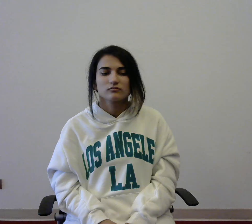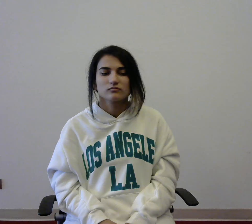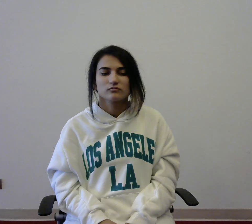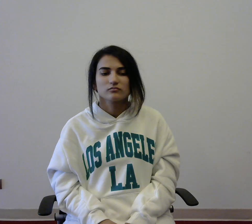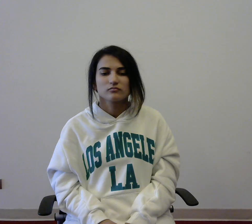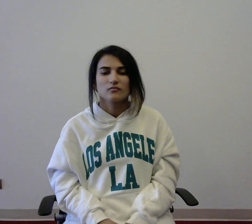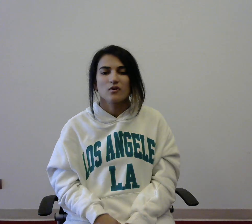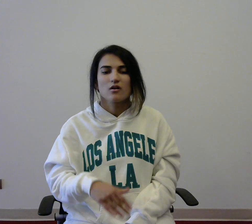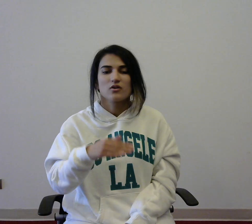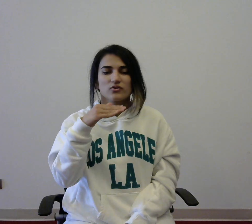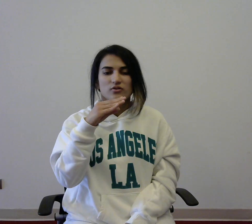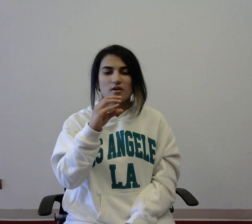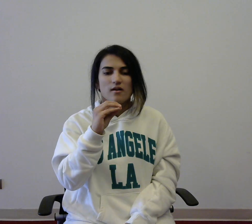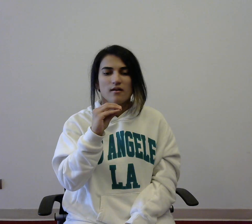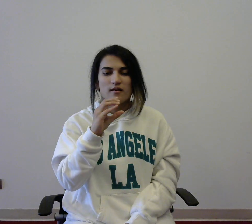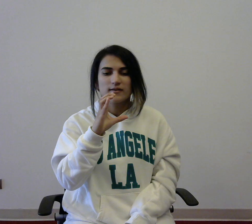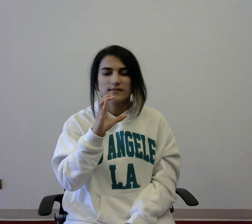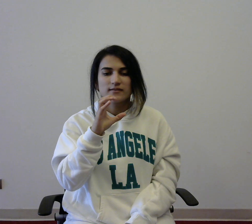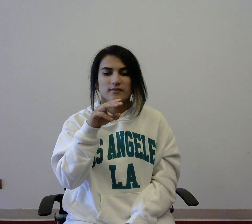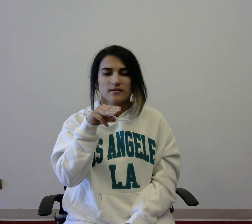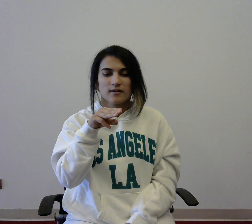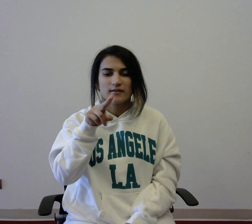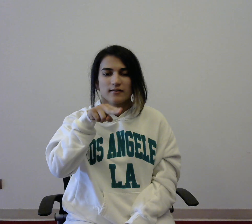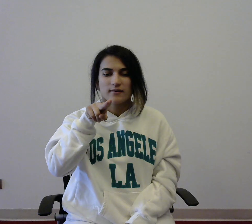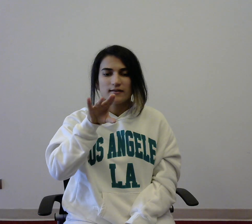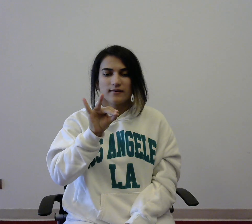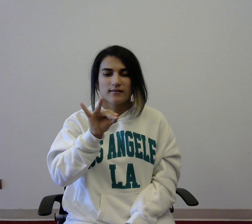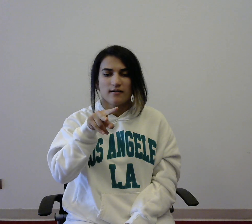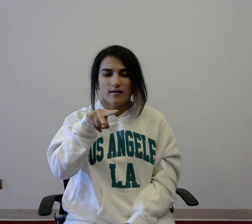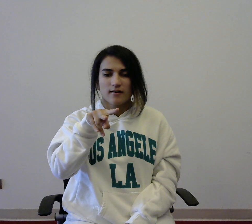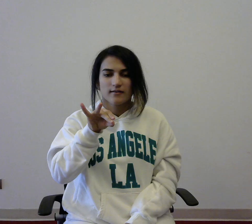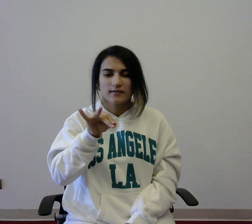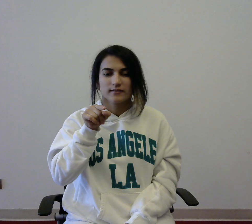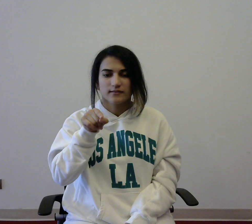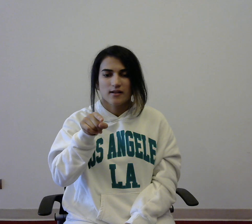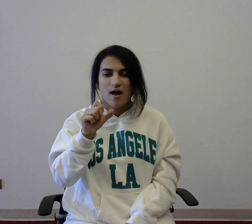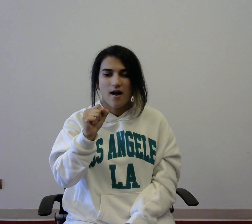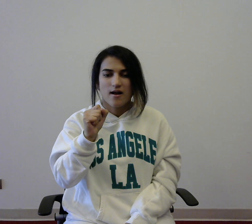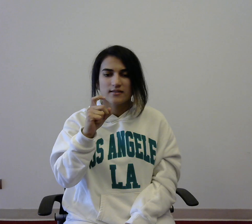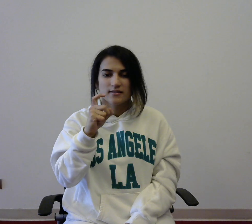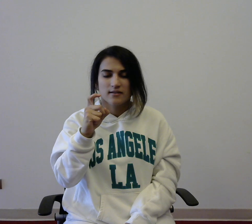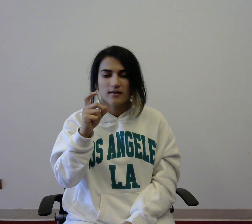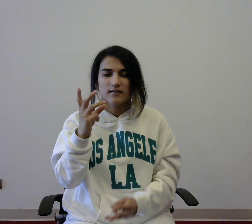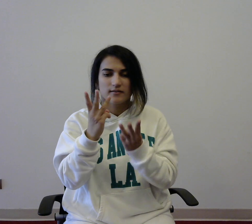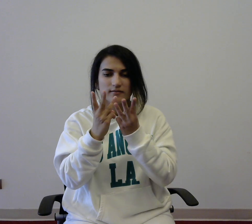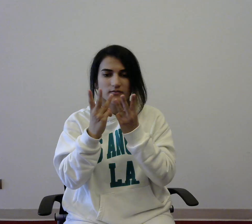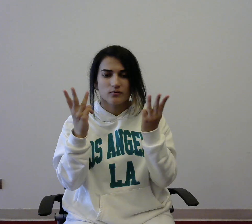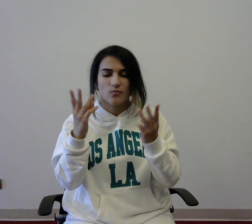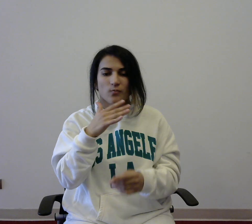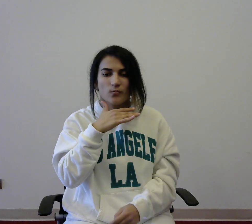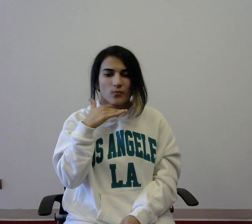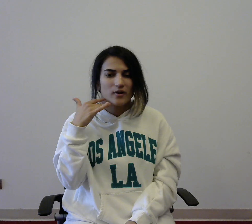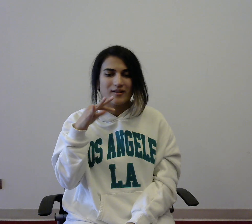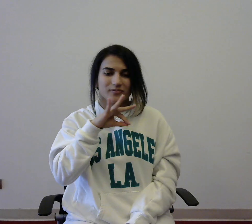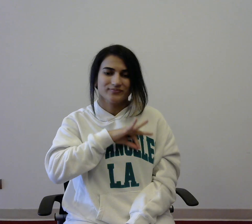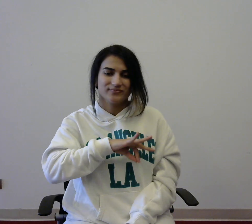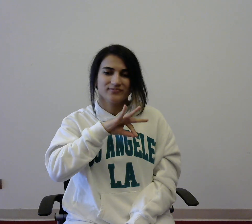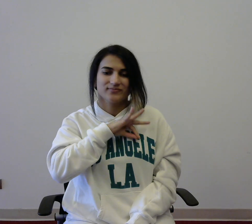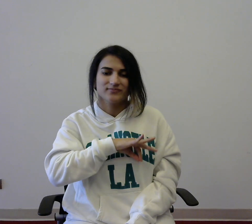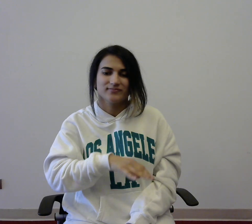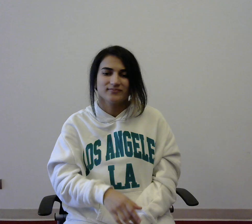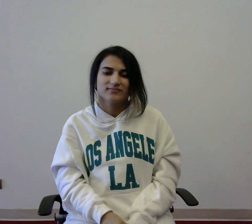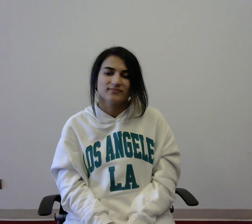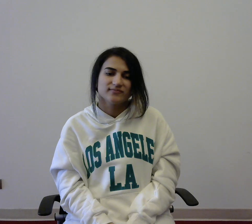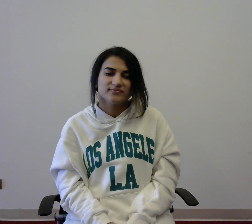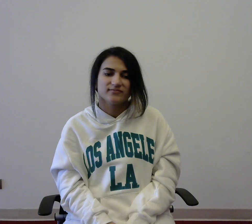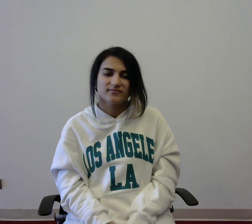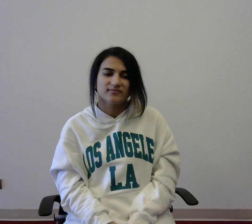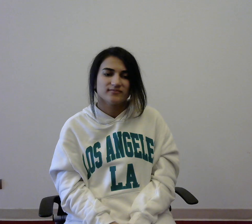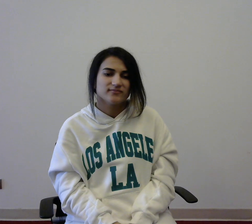Jestdili.az saytı çox faydalıdır